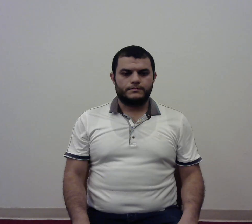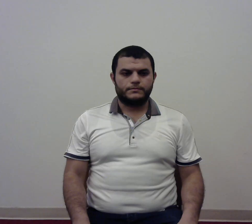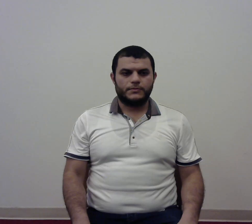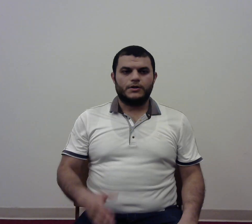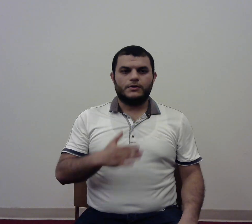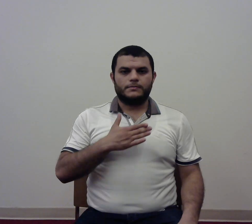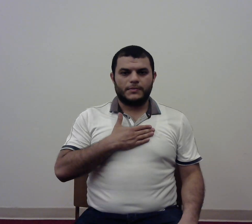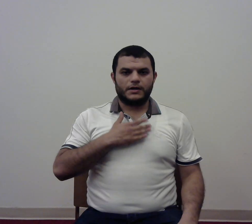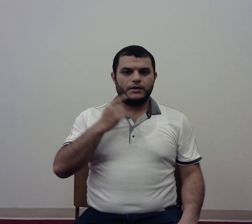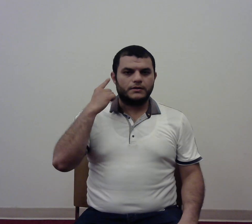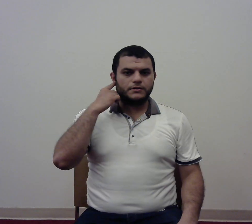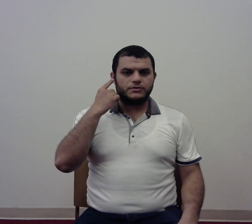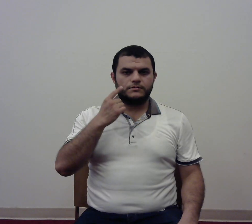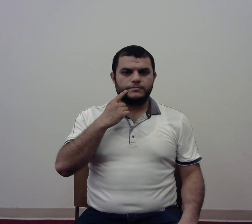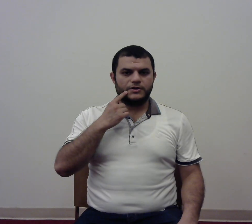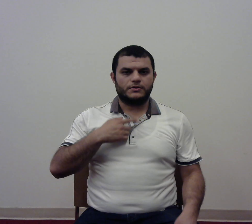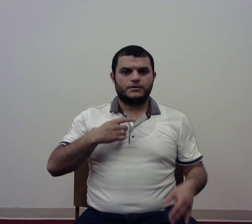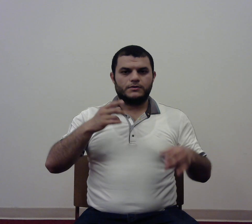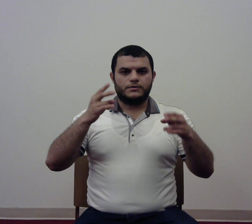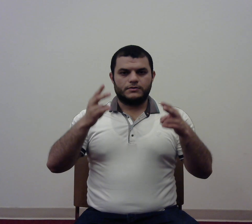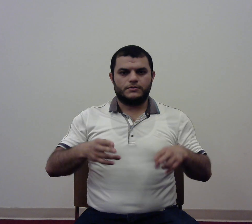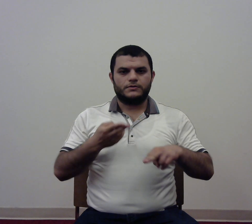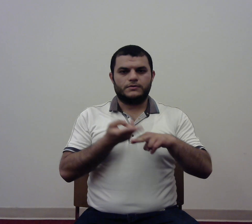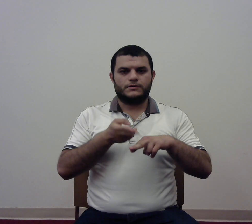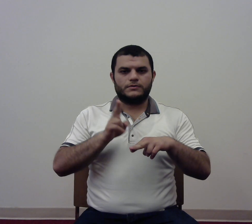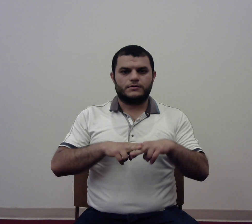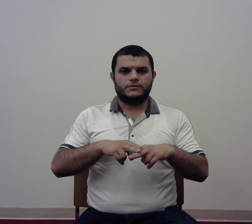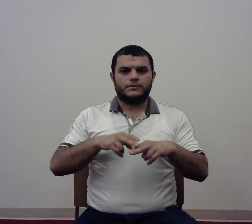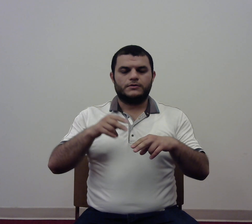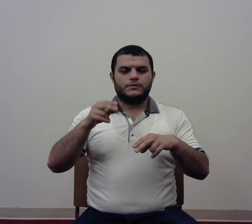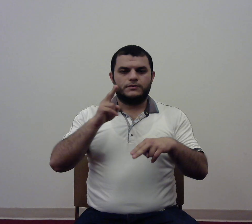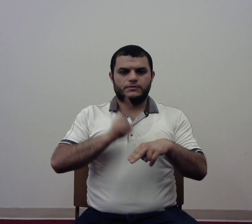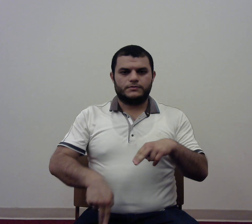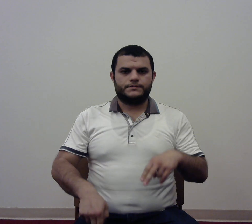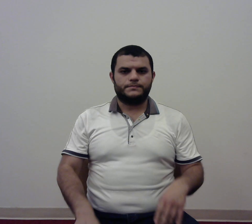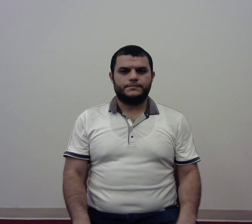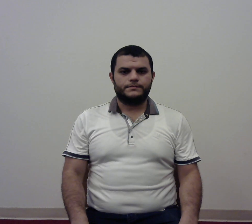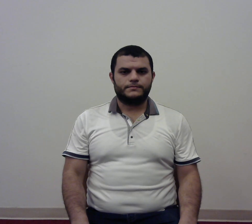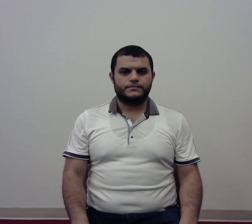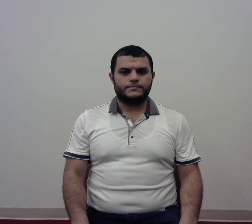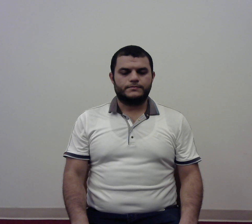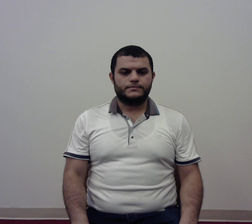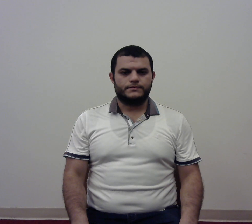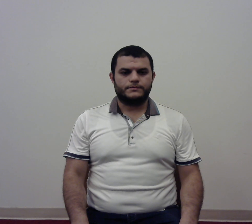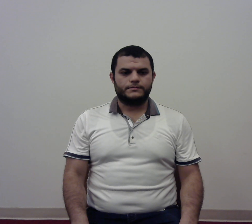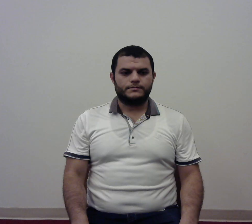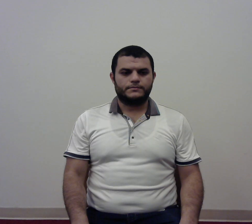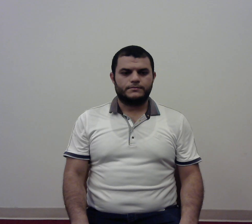Mən eşitməni qəza nəticəsində itirmişəm